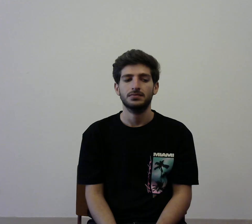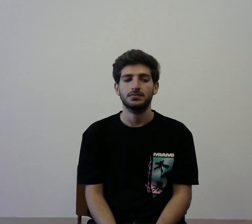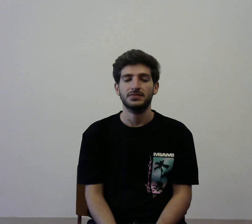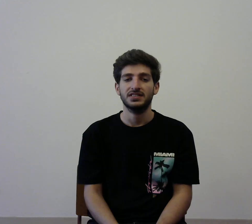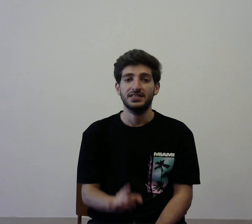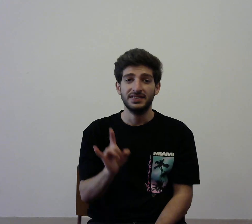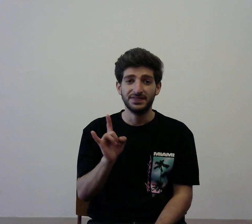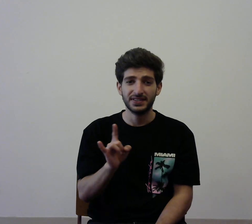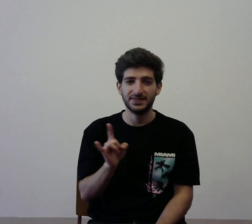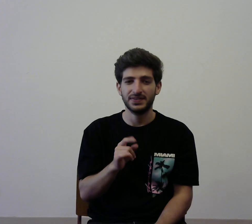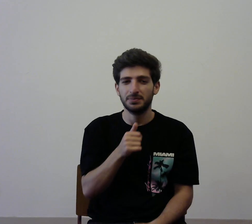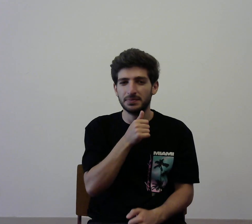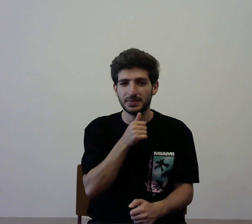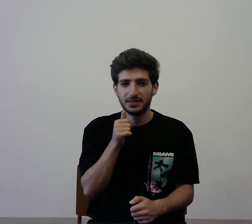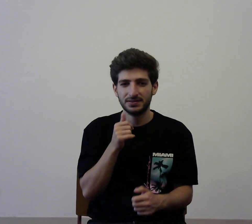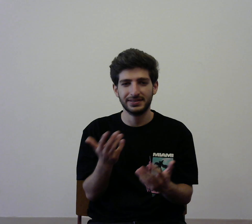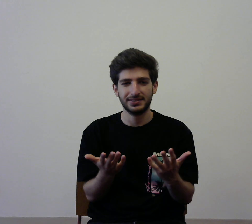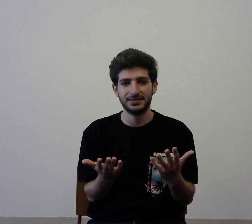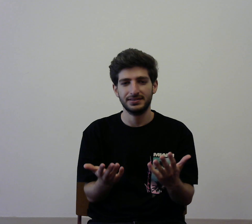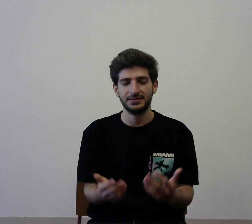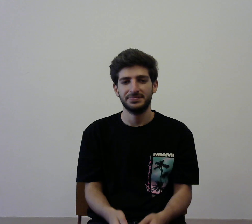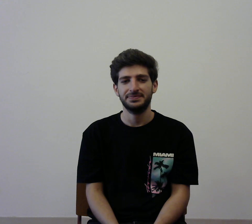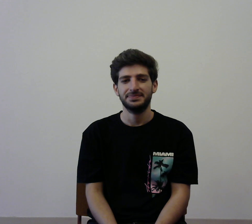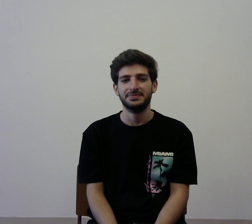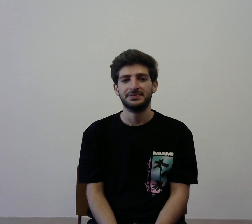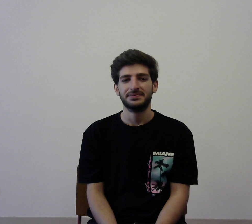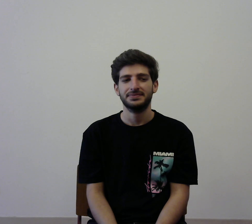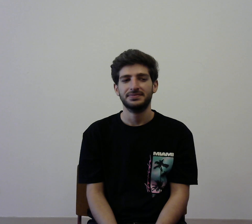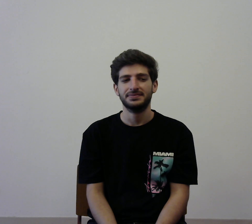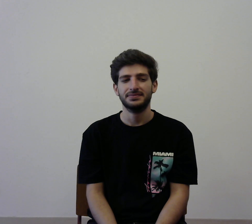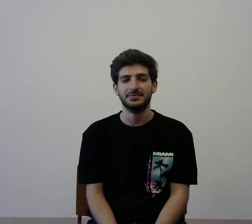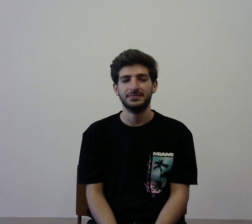WiFi-ın parolu nədir?